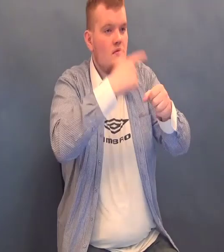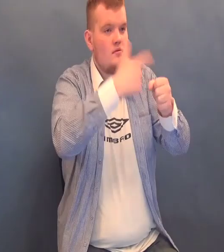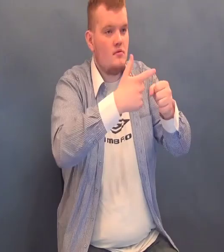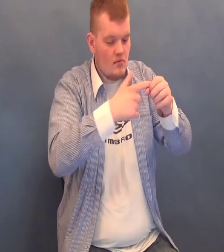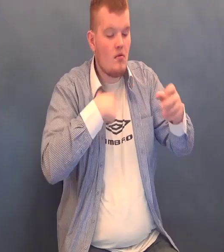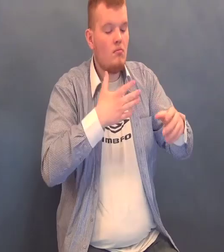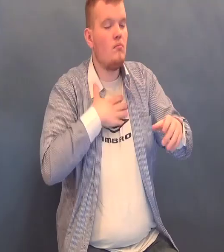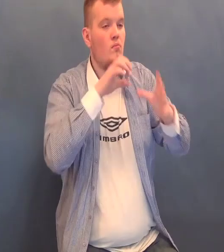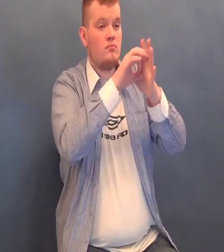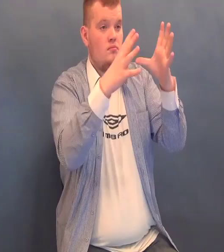Po godzinie dwudziestej.